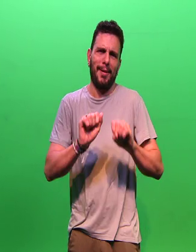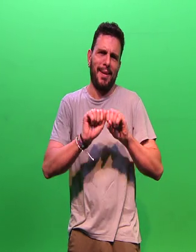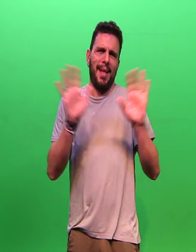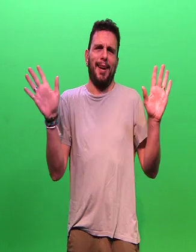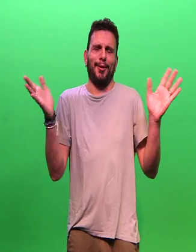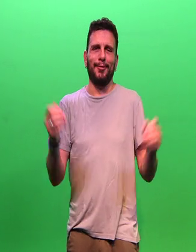És clar.